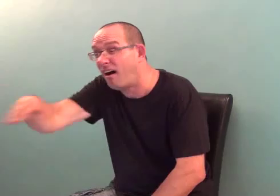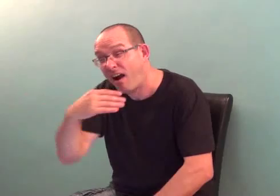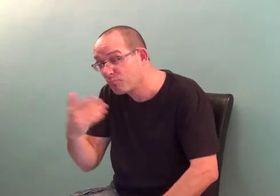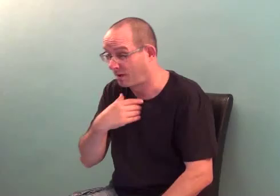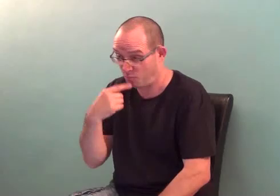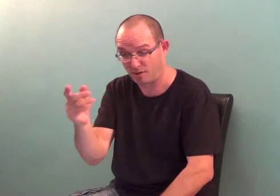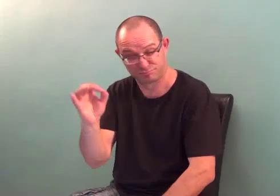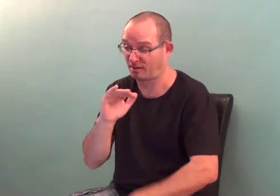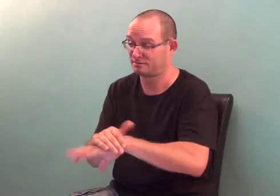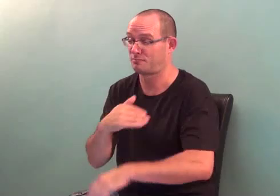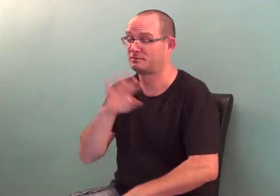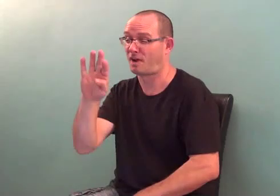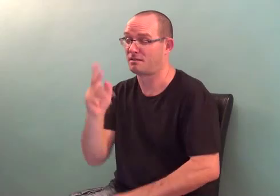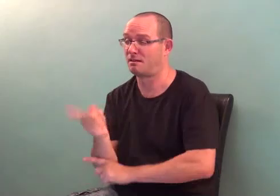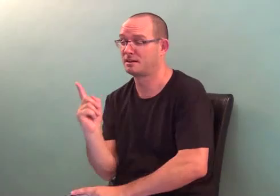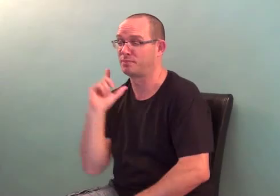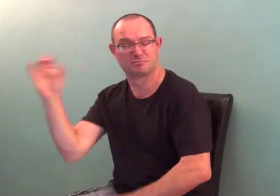Lepiej było jak ja mówiłem, zgódź się o czwartej na wędkowanie.